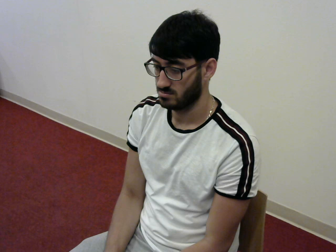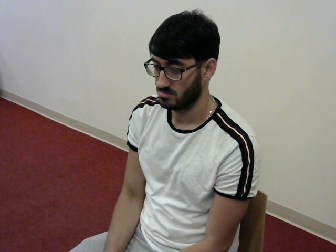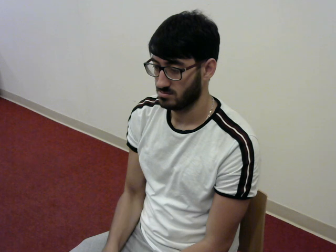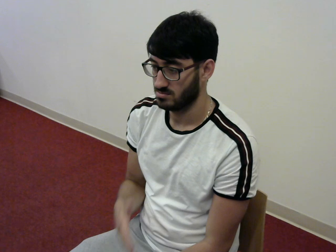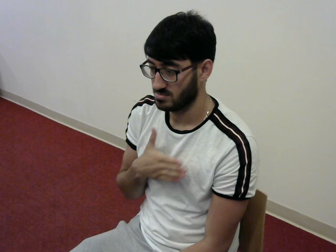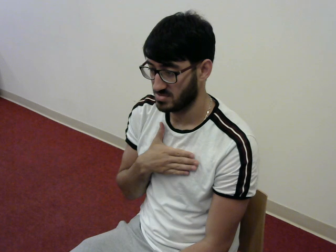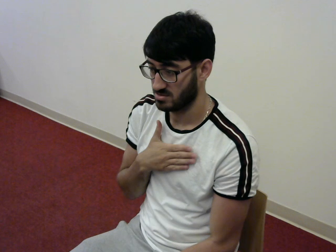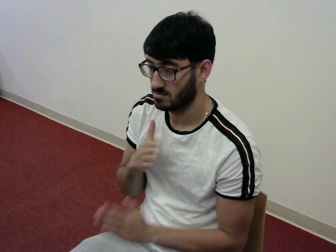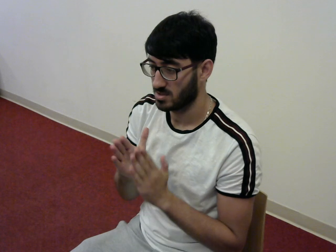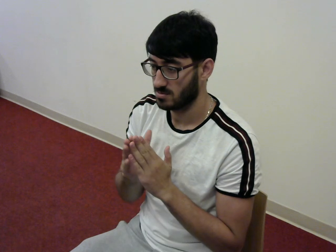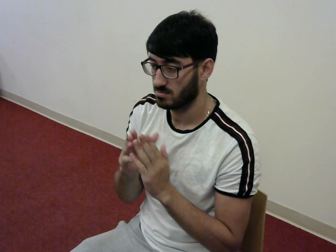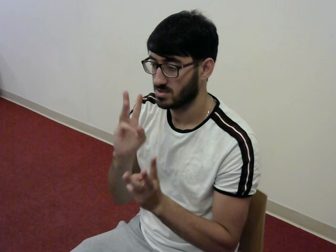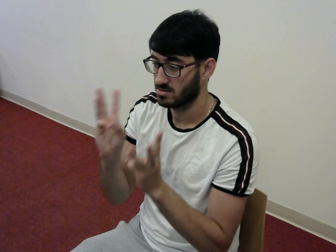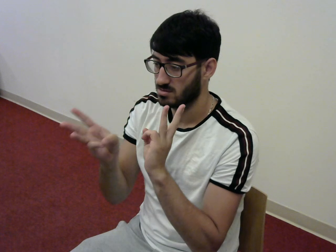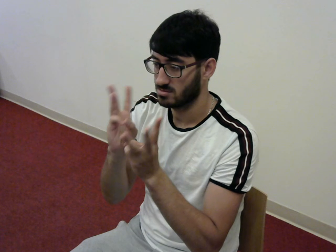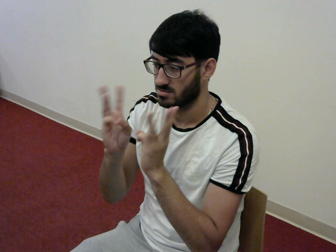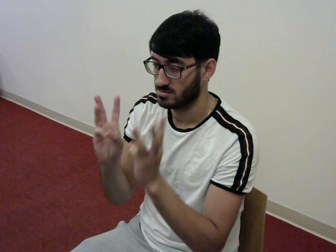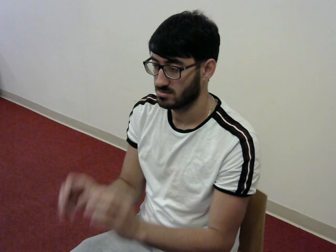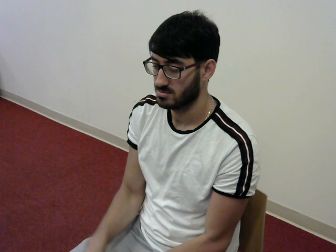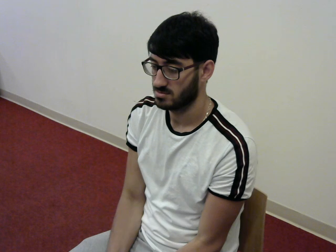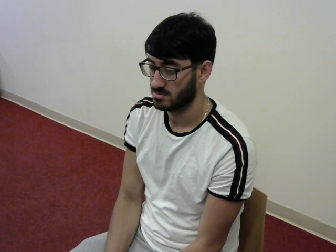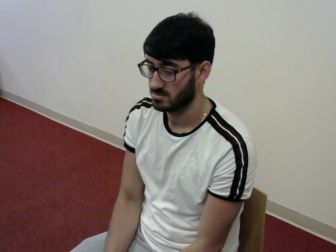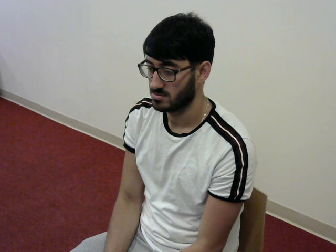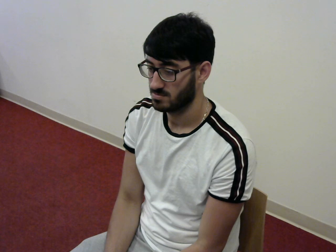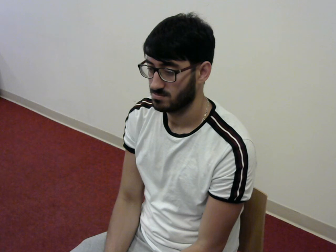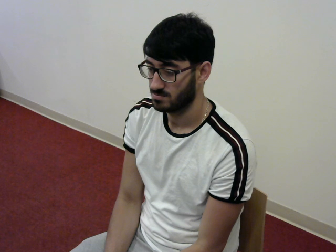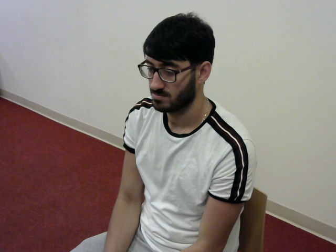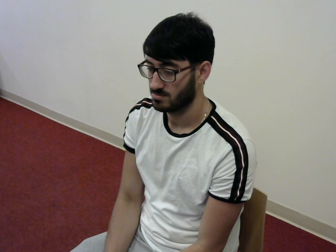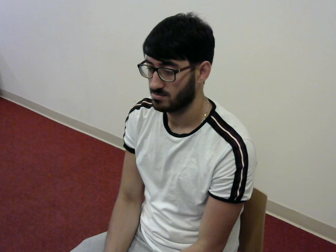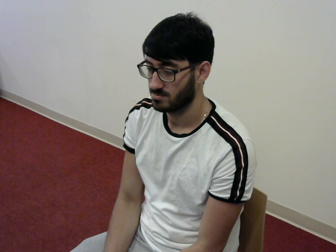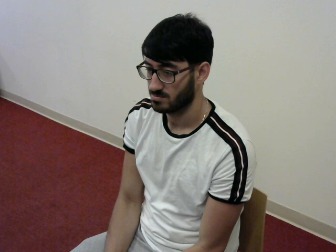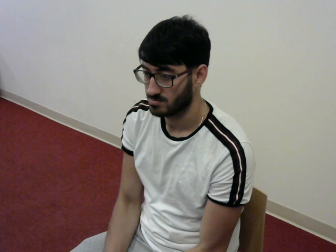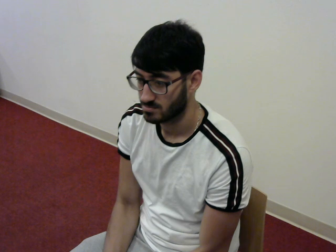Bizim evizim yanır